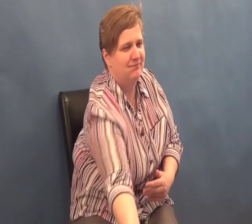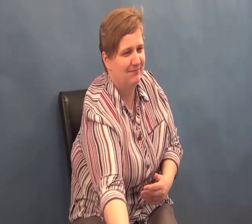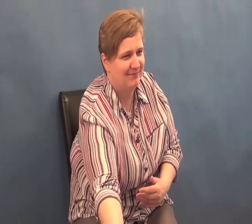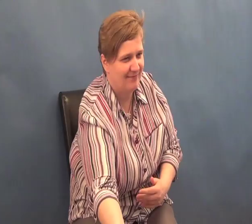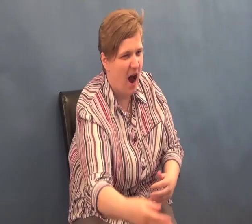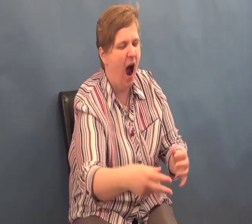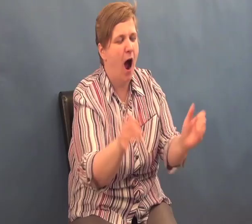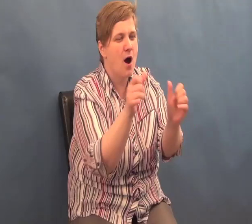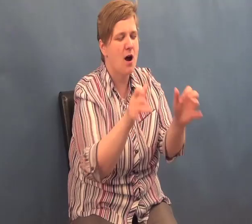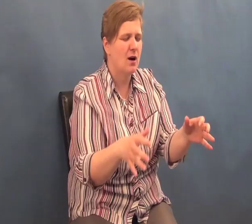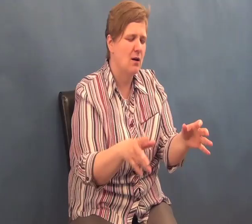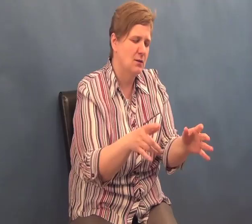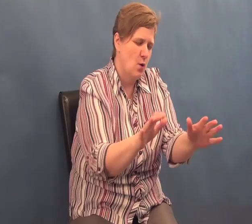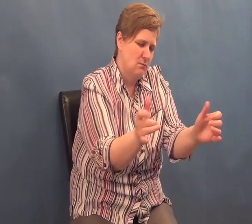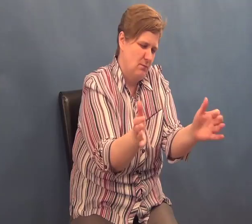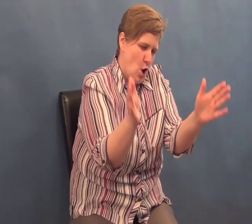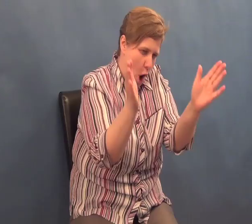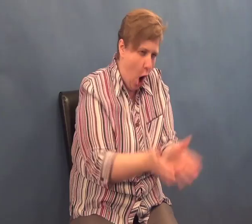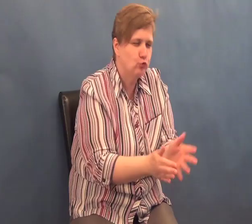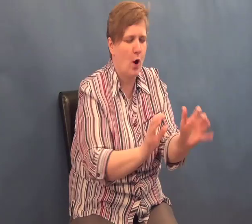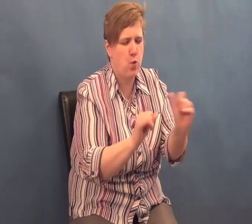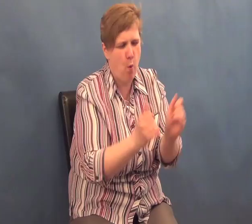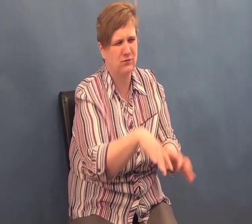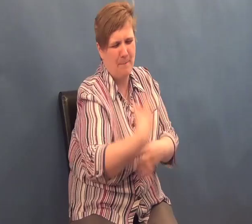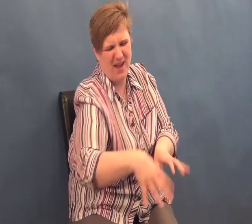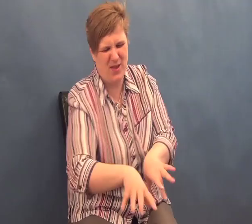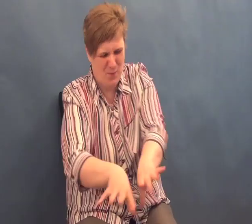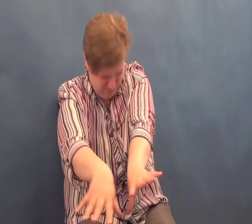A gruszki, to znaczy cały kosz z gruszkami upada, a gruszki rozsypują się.